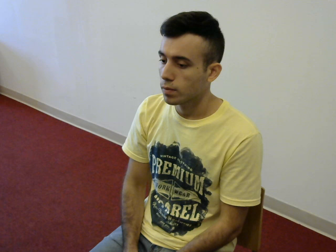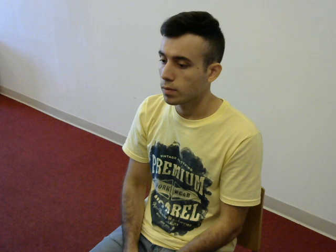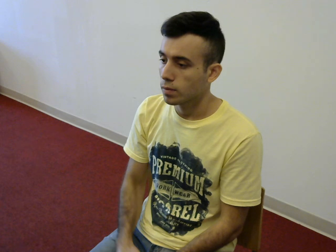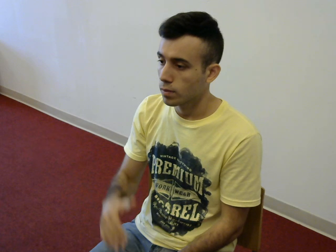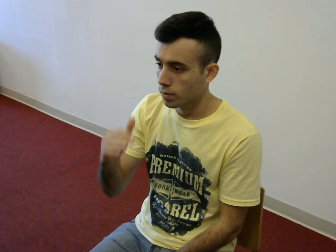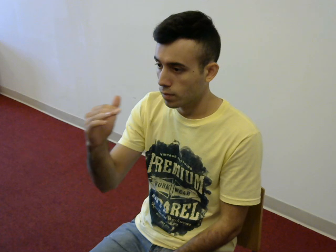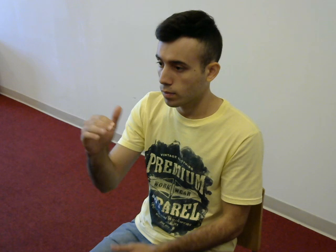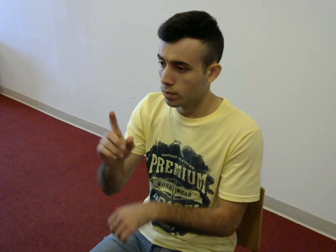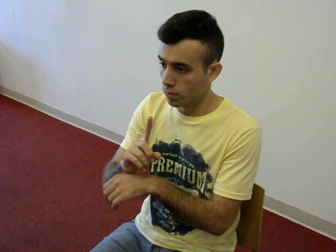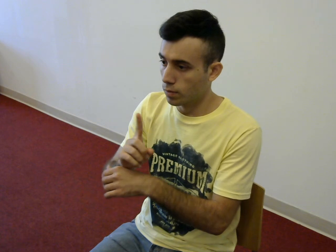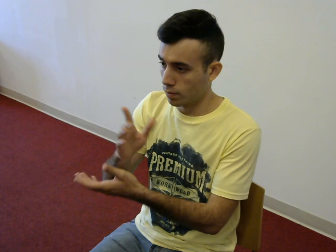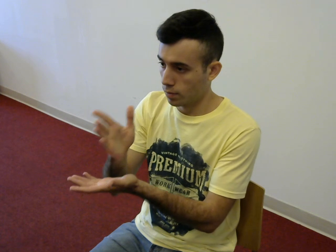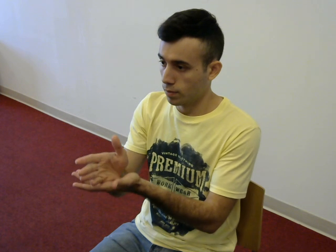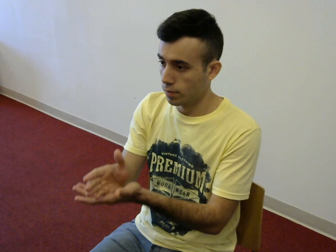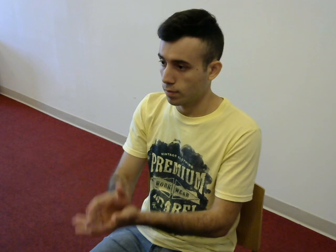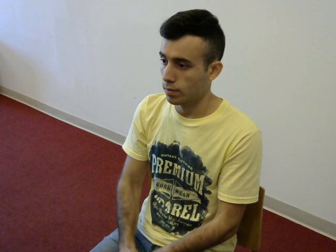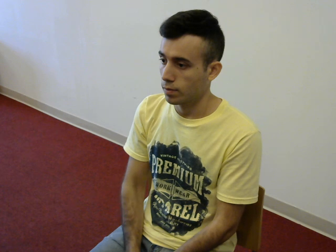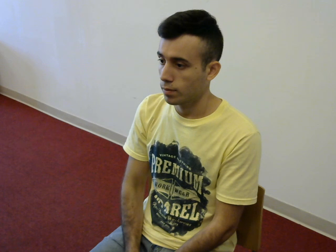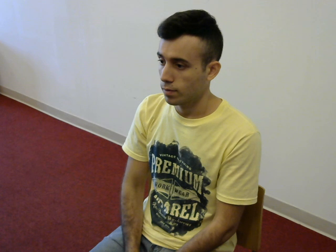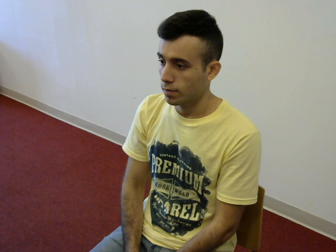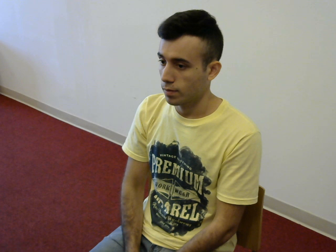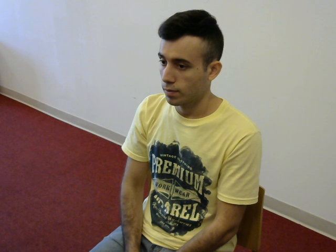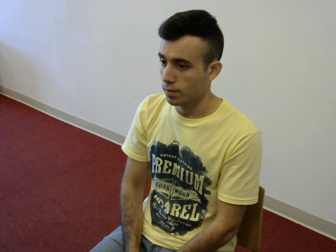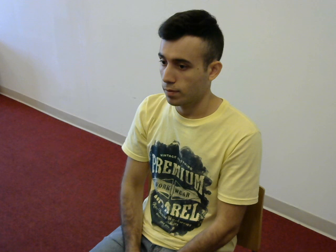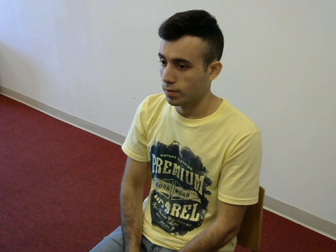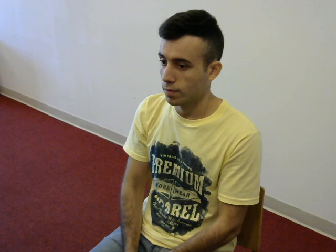Sizdə qələm varmı?